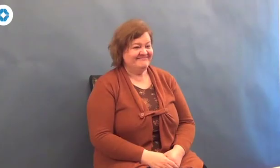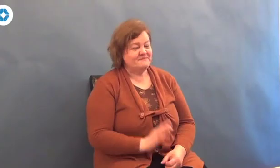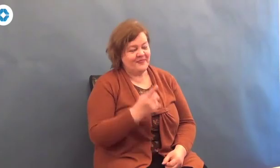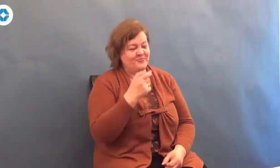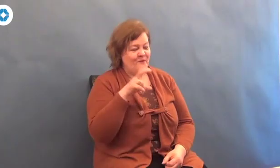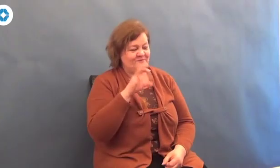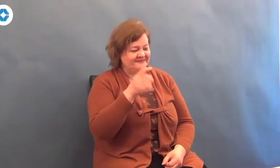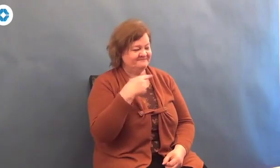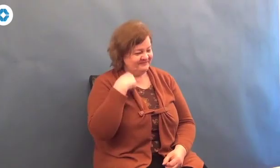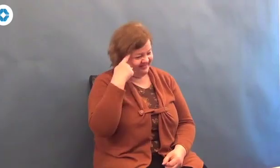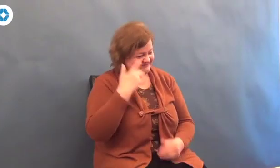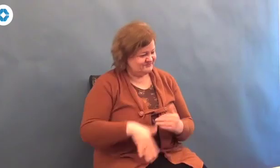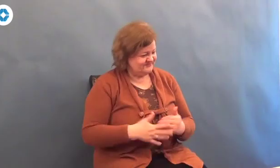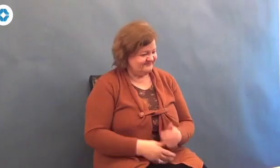Tak, to duch. Ale ...